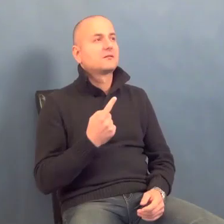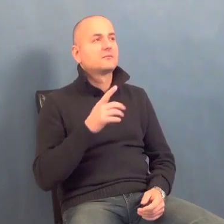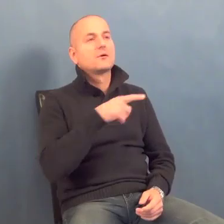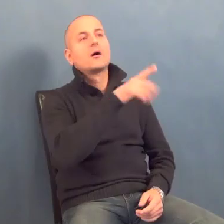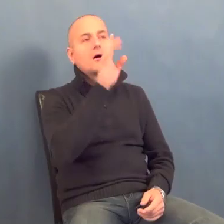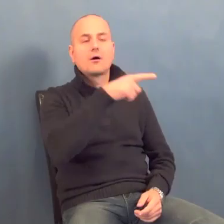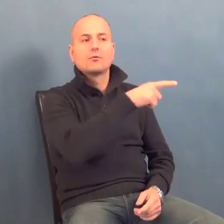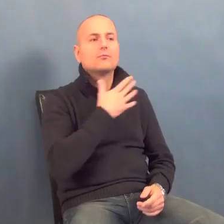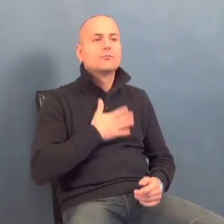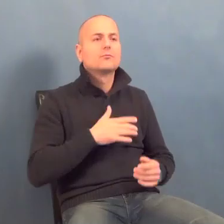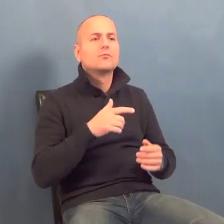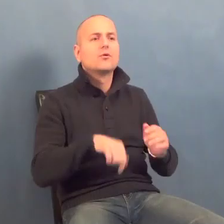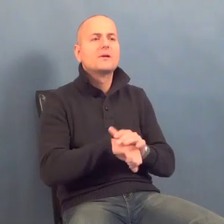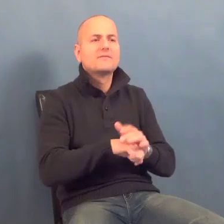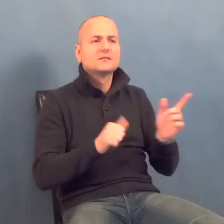On lubi uprawiać sport.